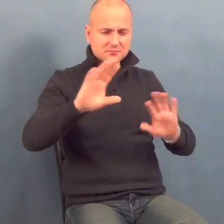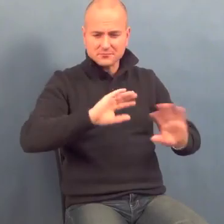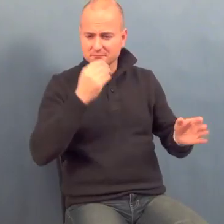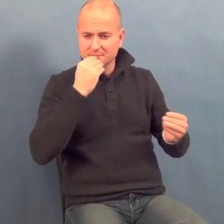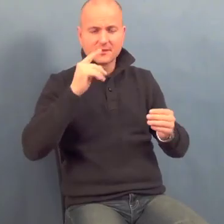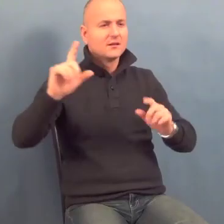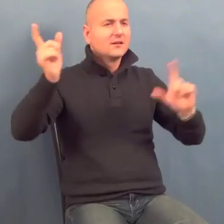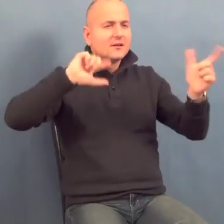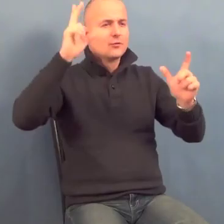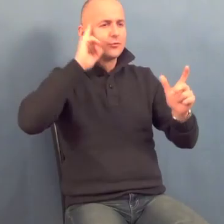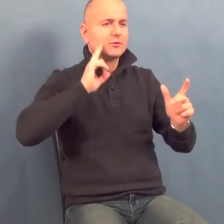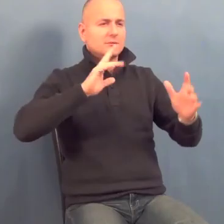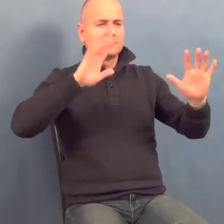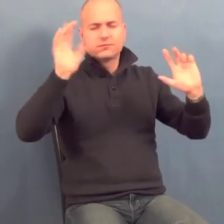Wszyscy głusi rozmawiają.